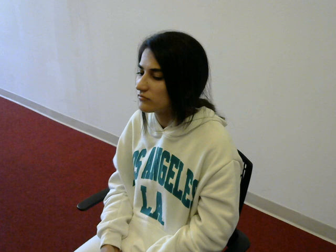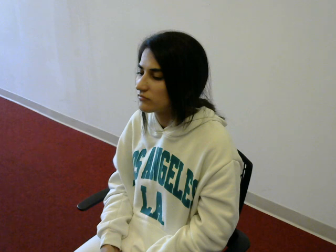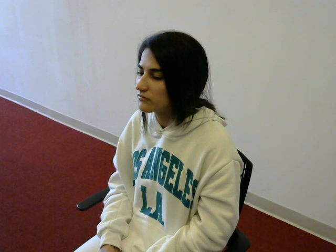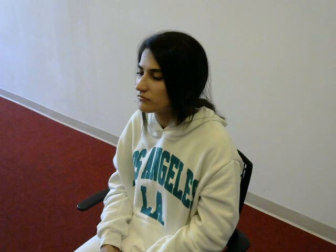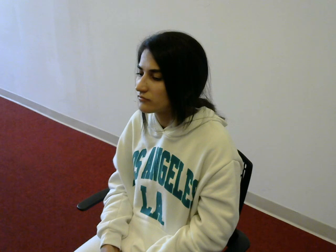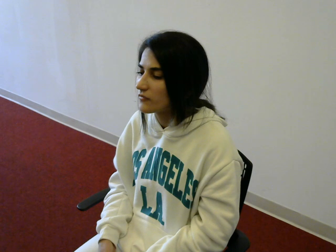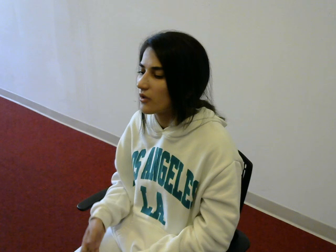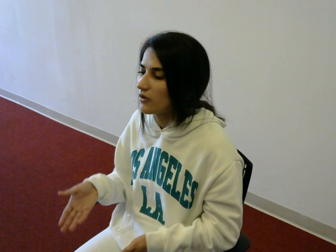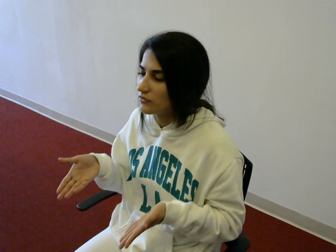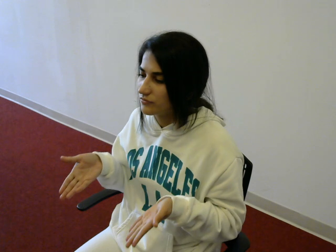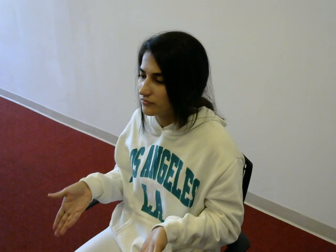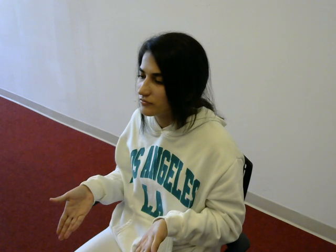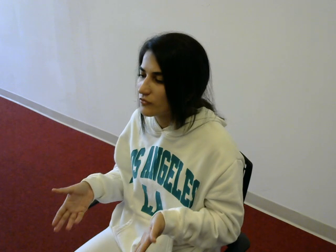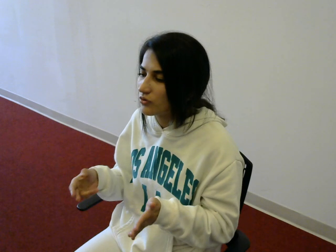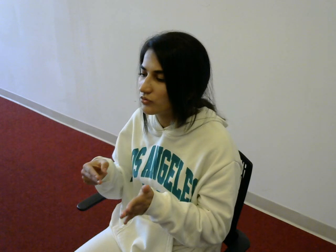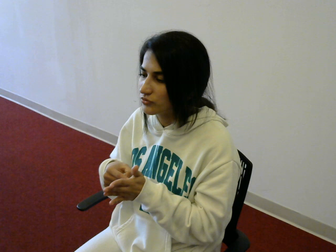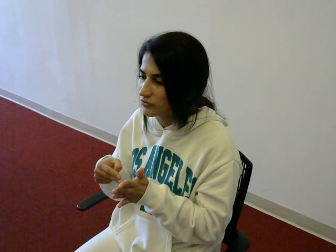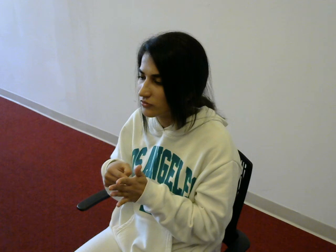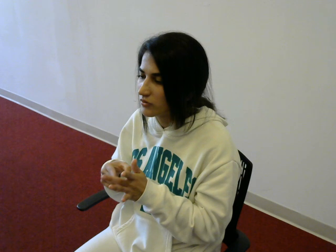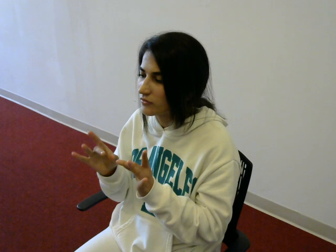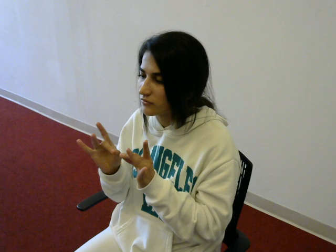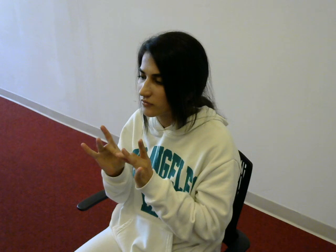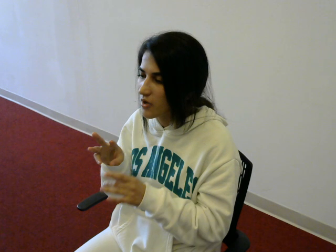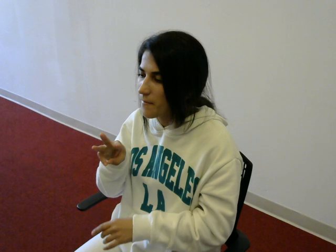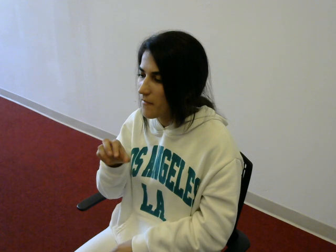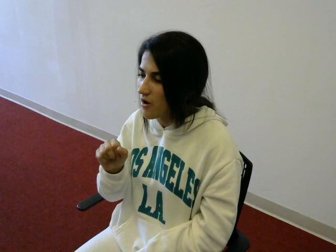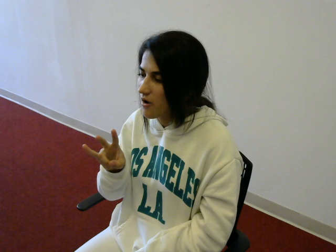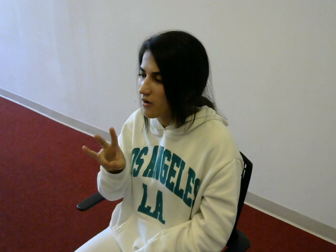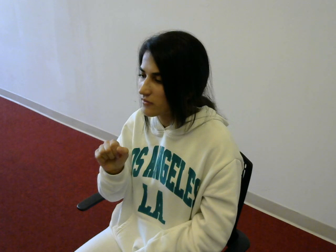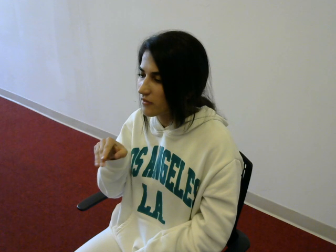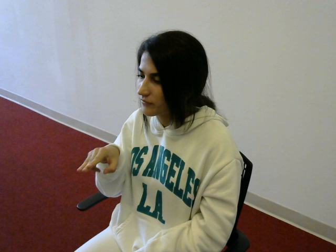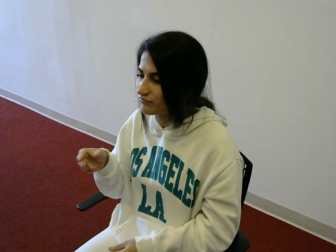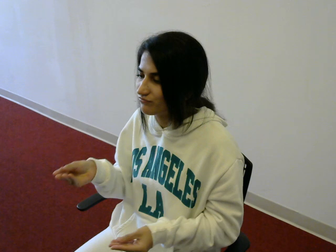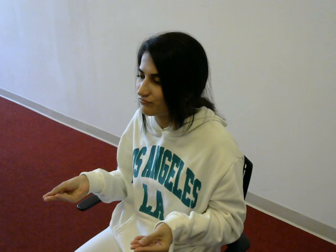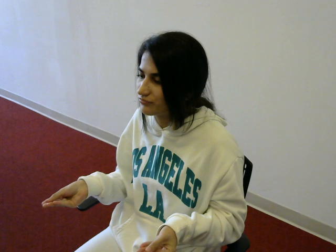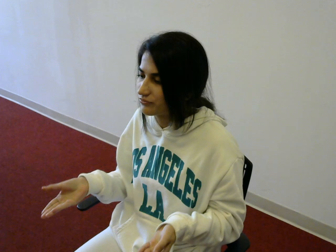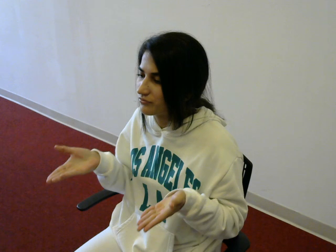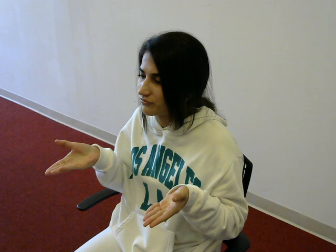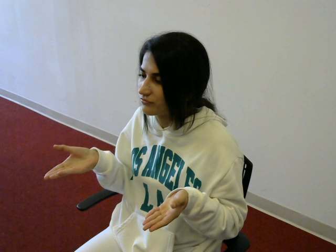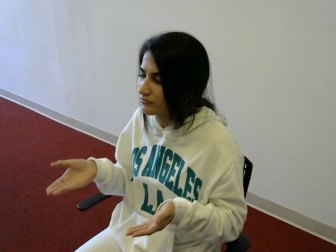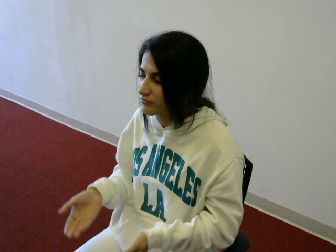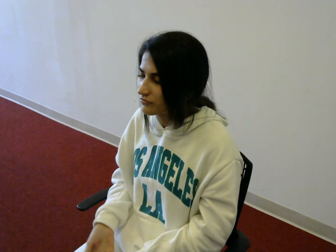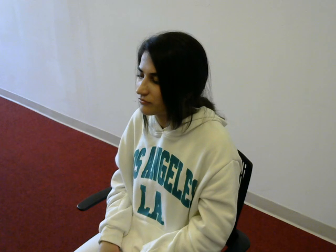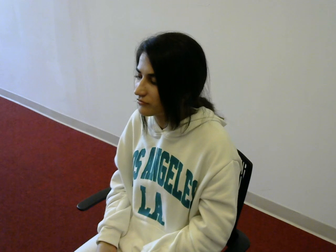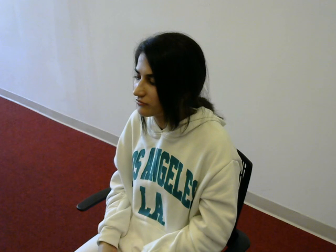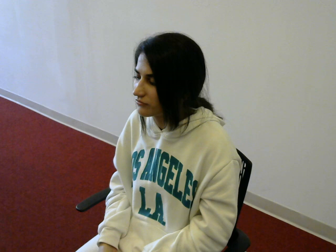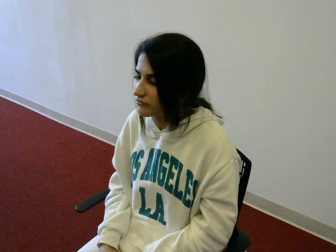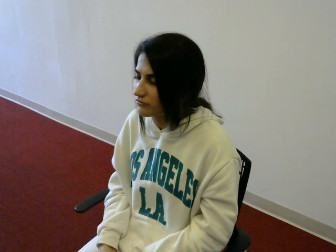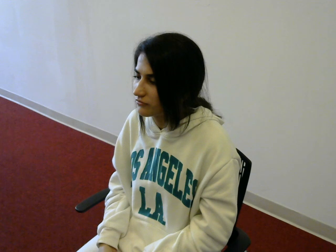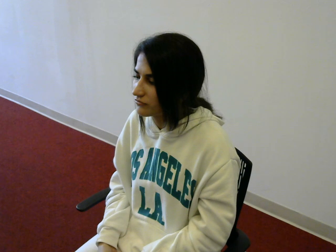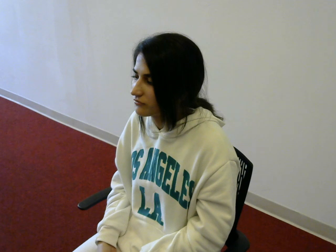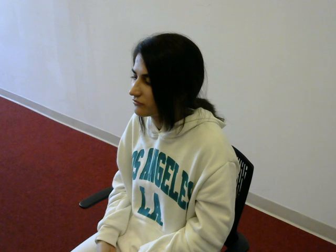Bunun qiyməti 10 manat qalxıb